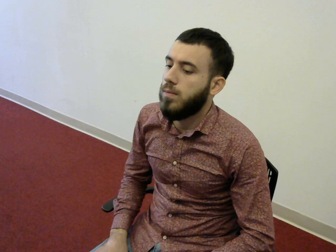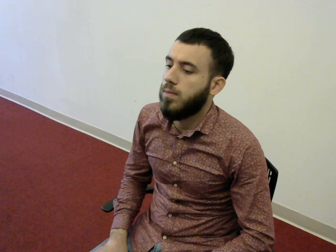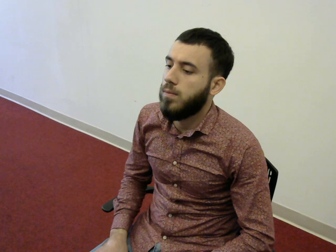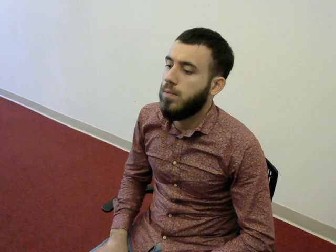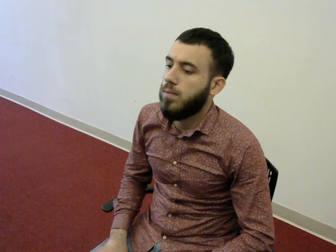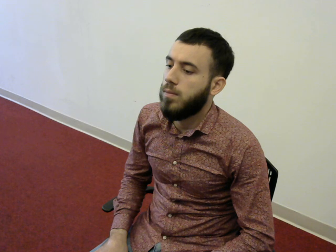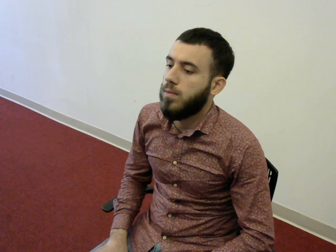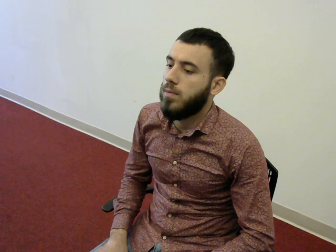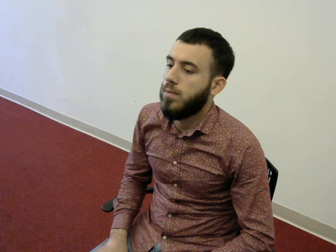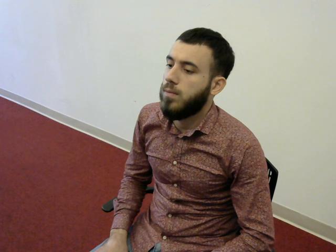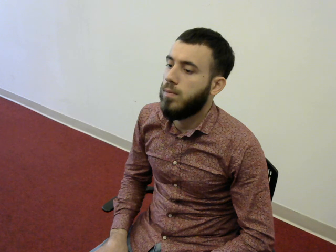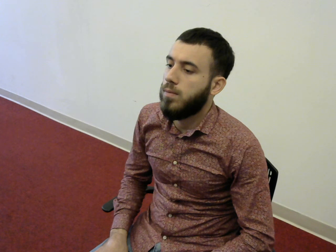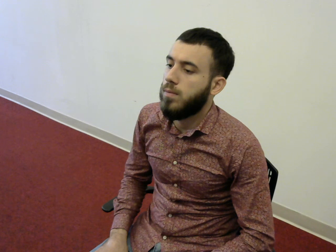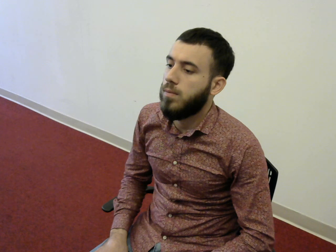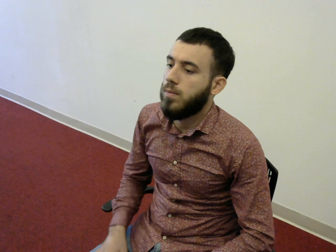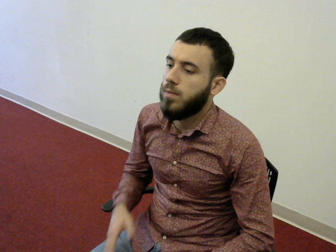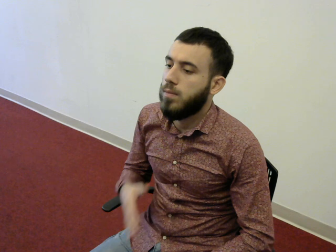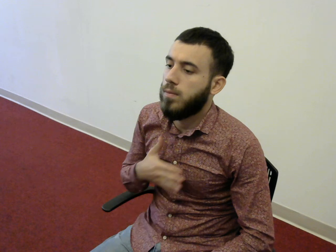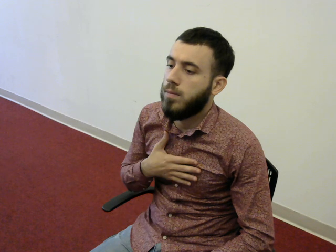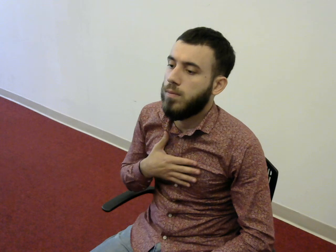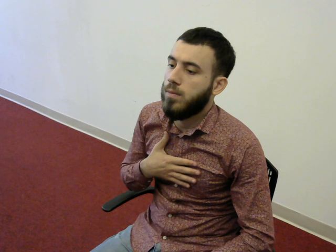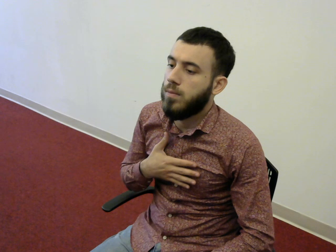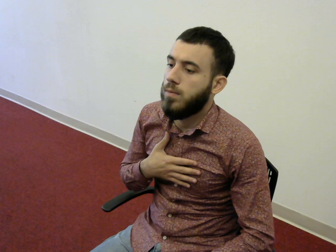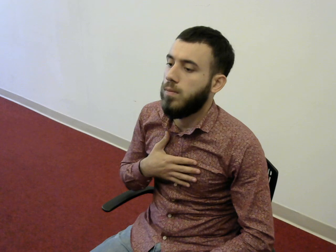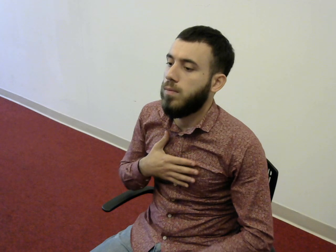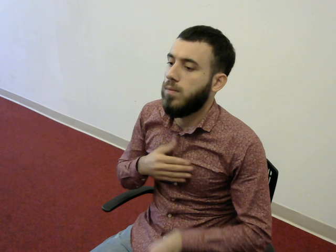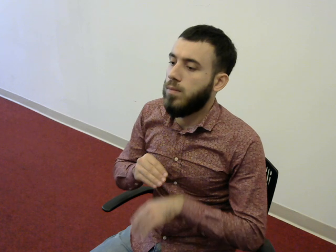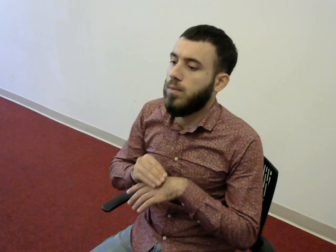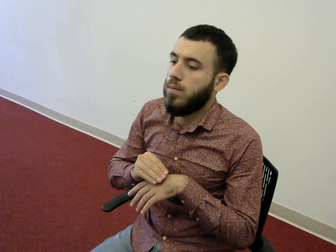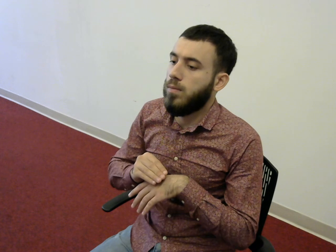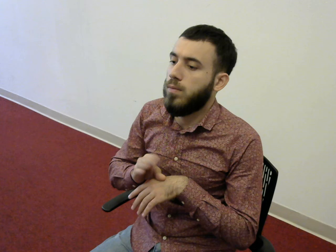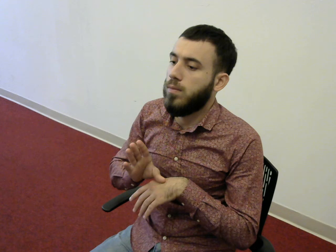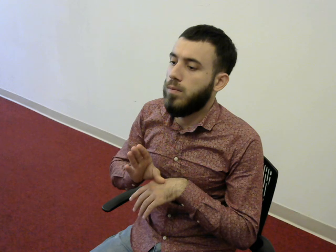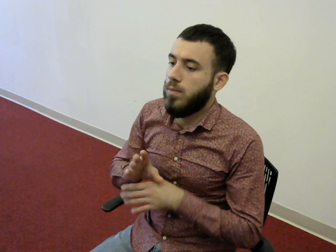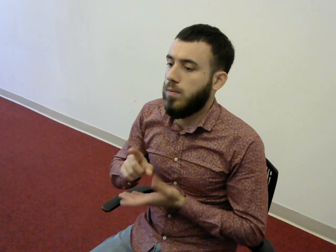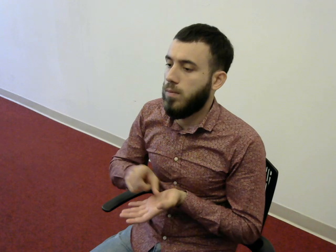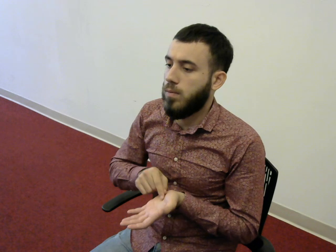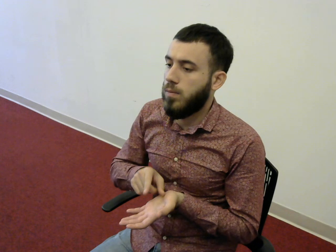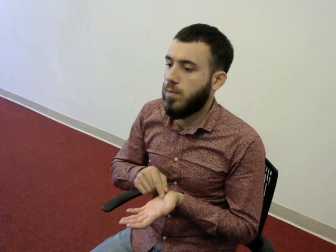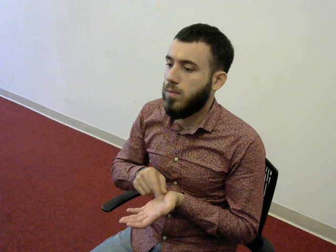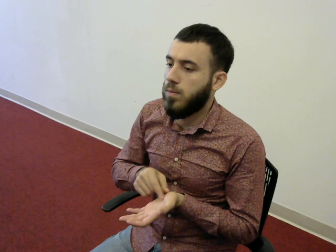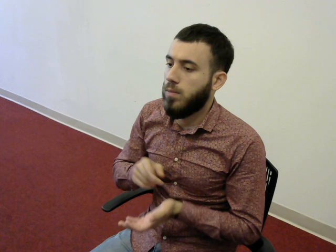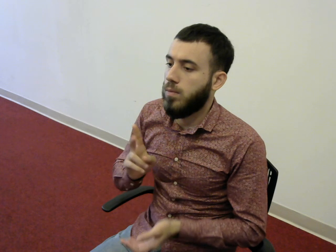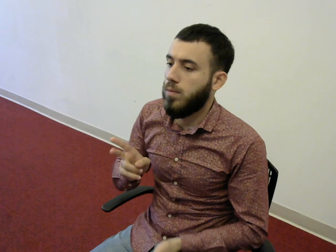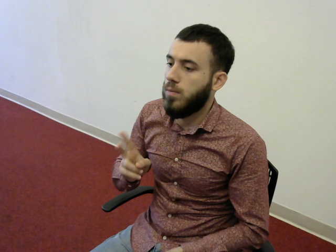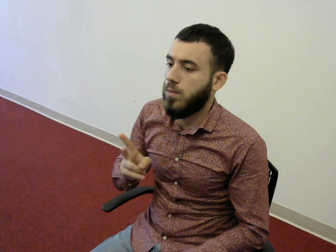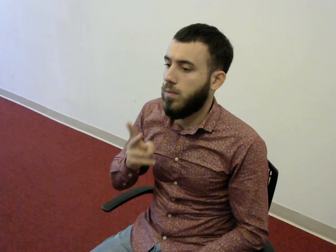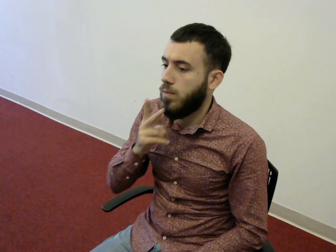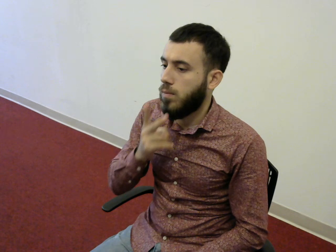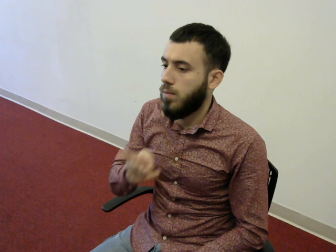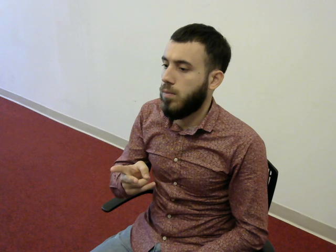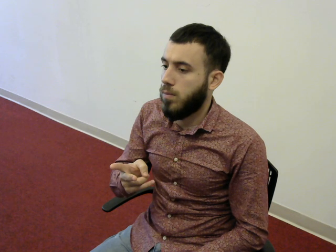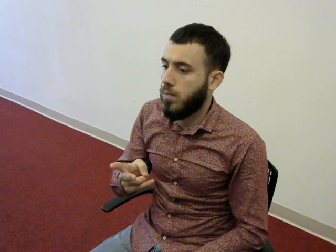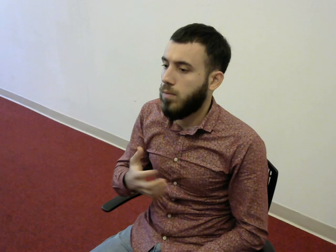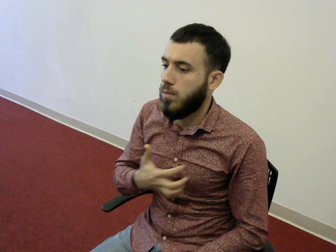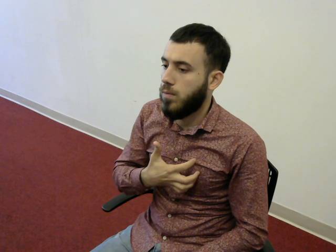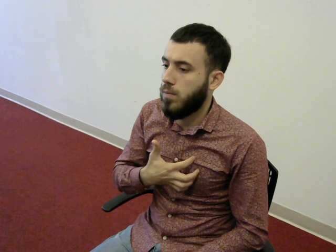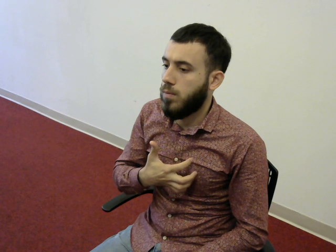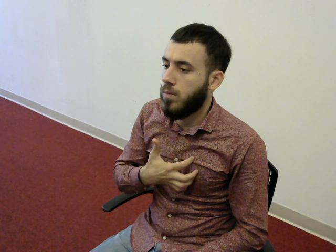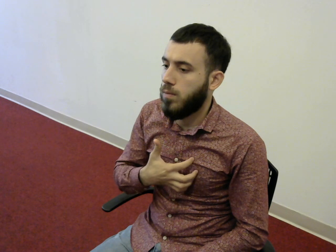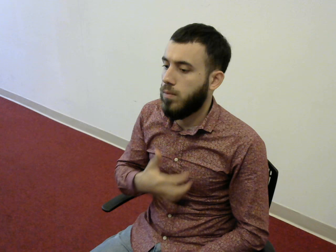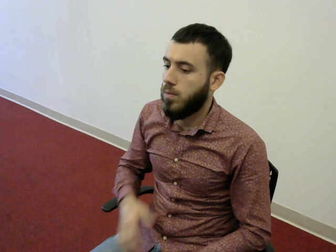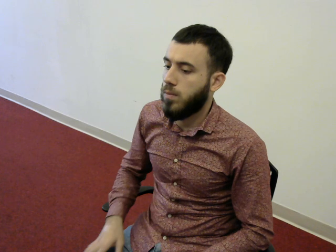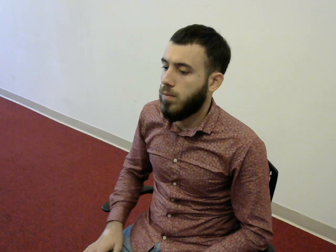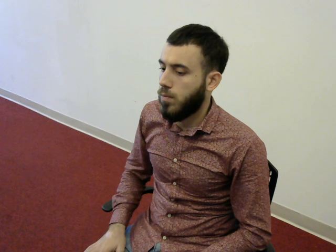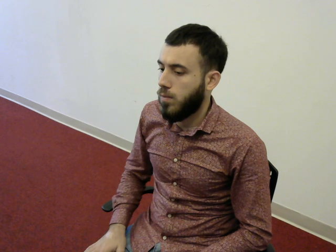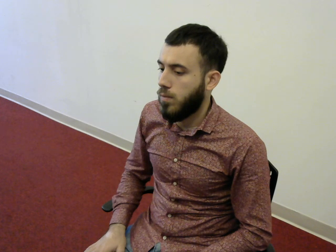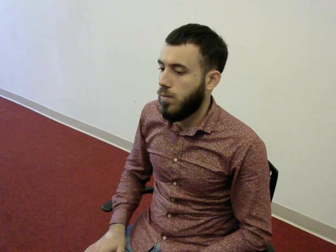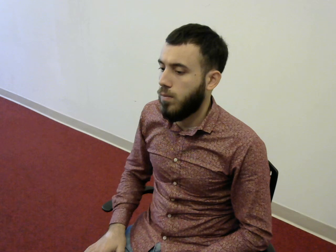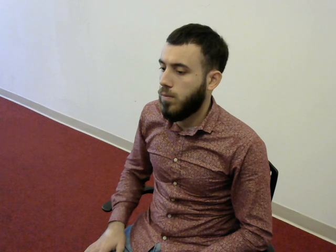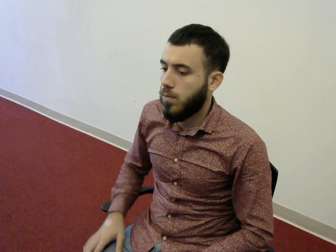Mən yığılmış pensiya kapitalıma baxmaq istəyirəm